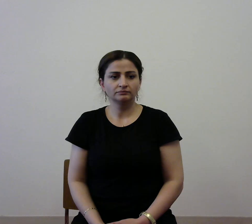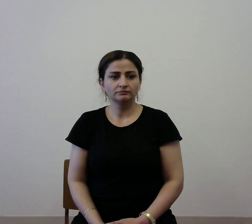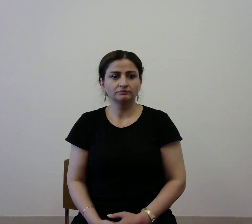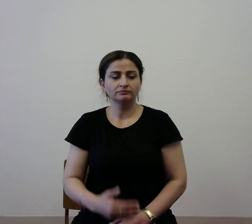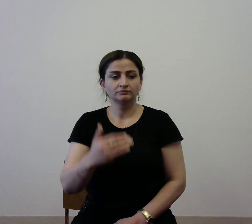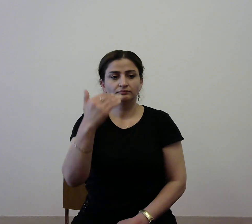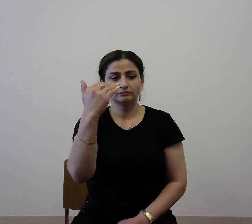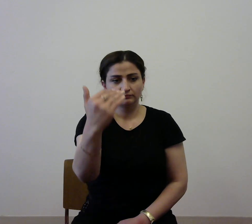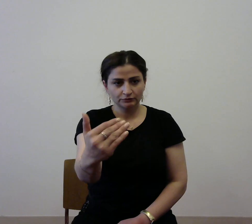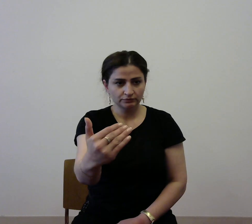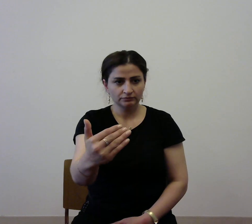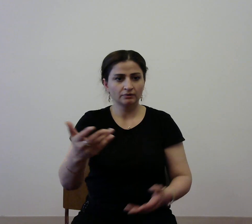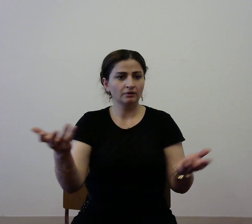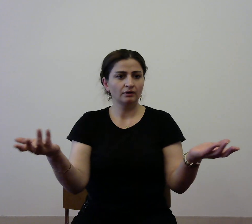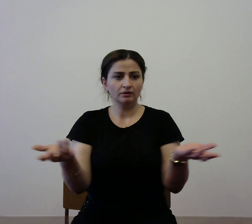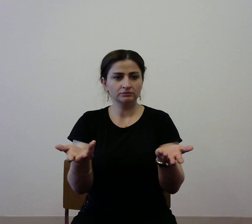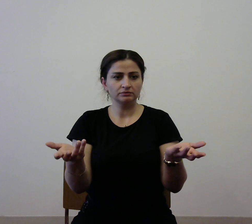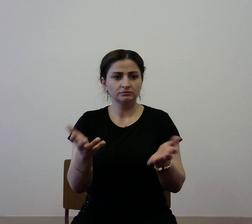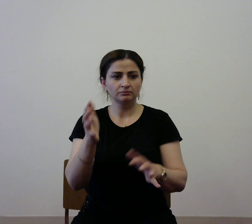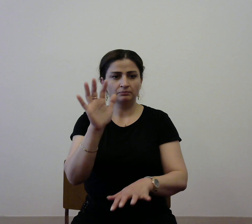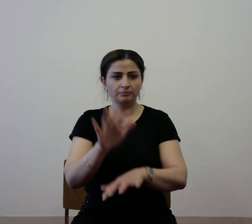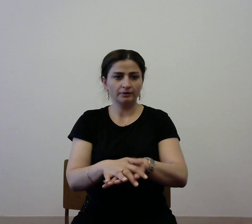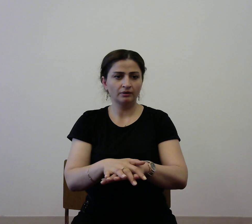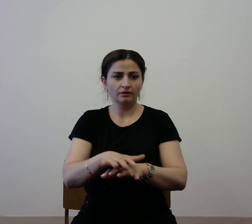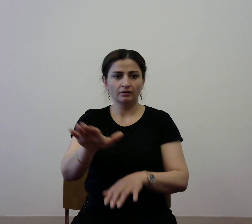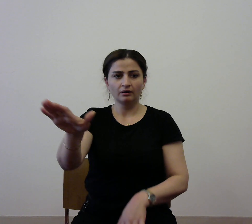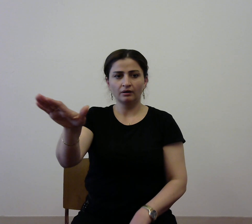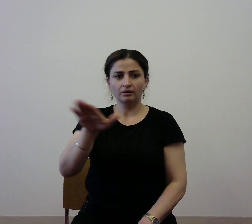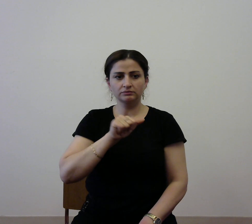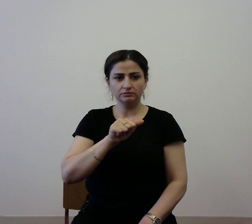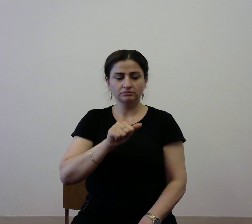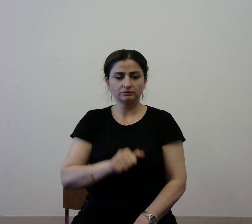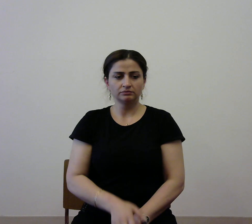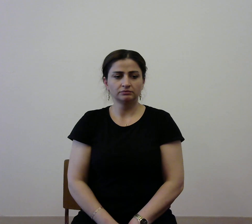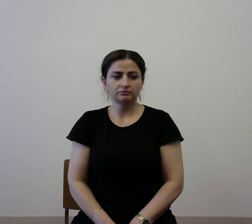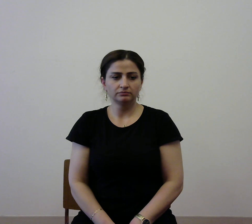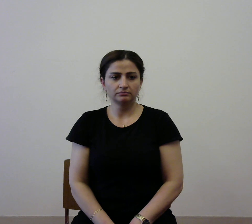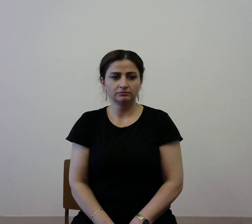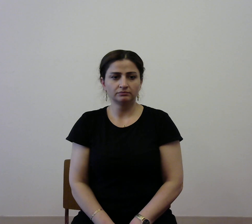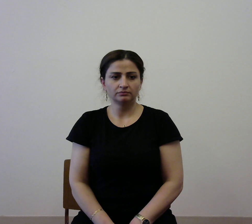Siz hansı bankın müştərisisiniz?